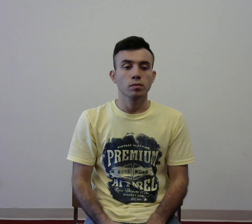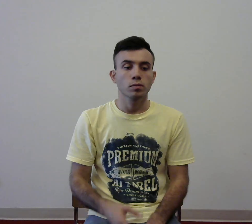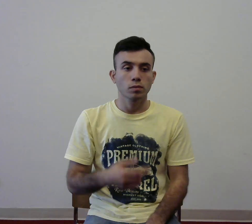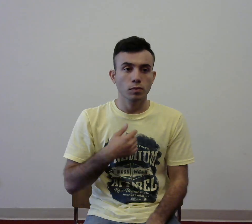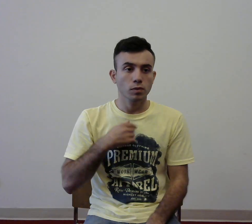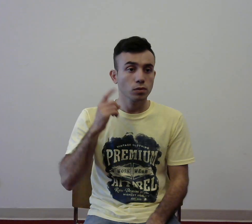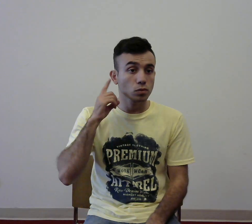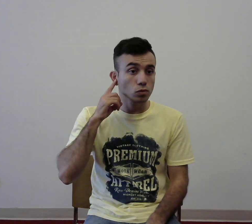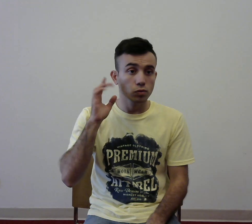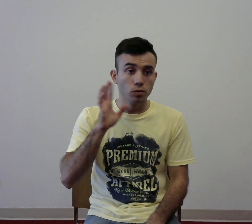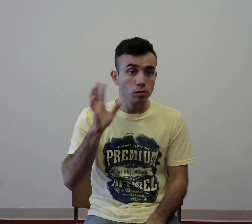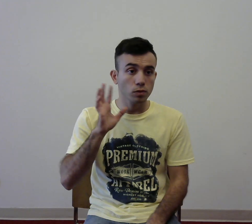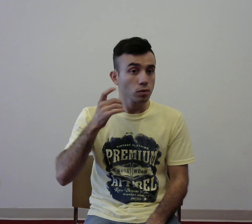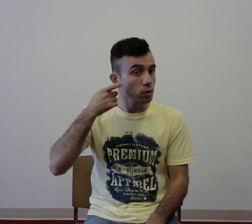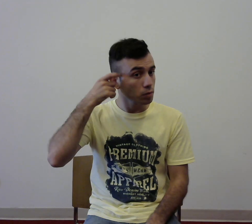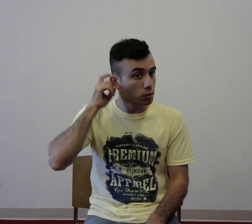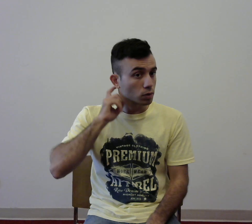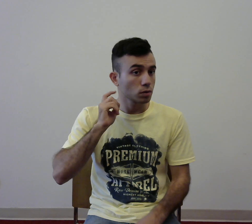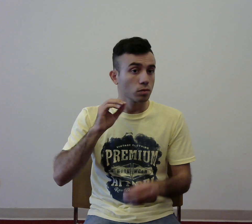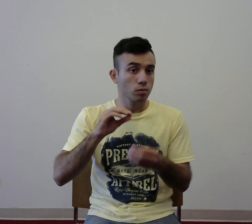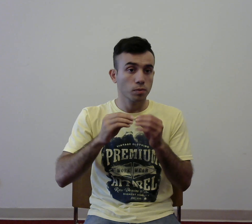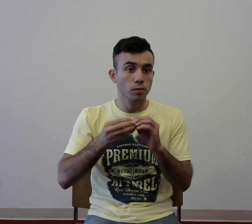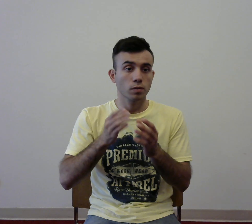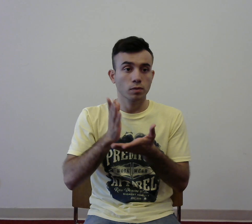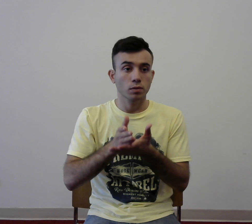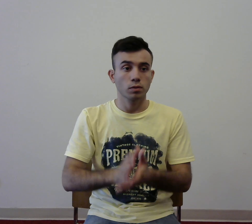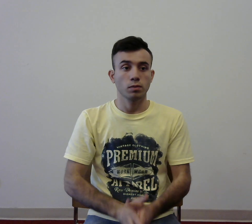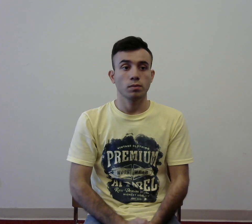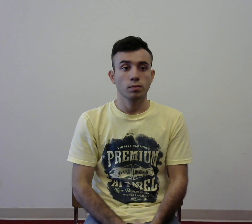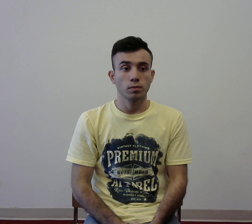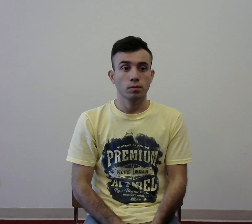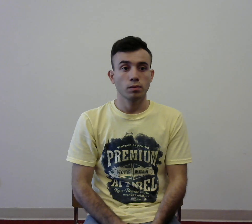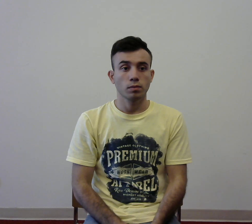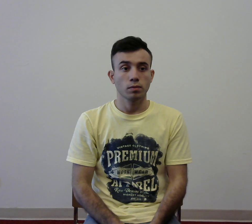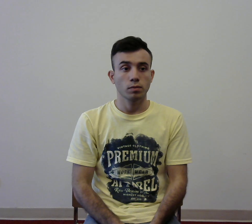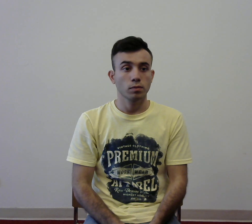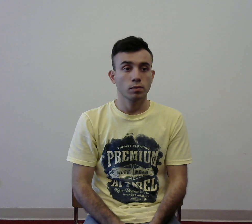Eşitmə aparatımın nasazlığı var